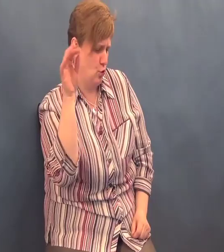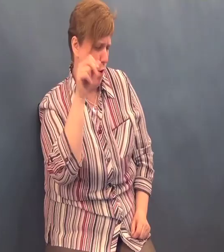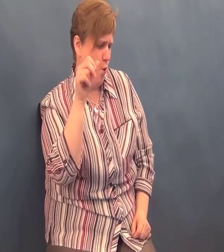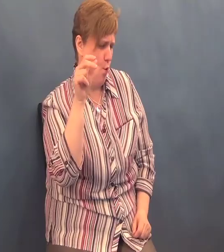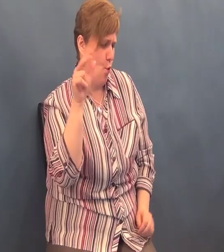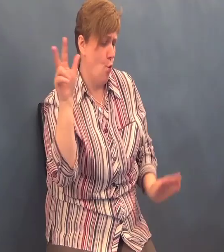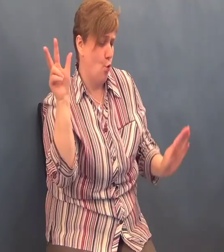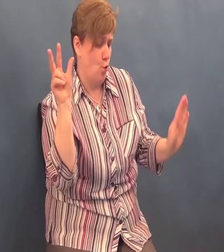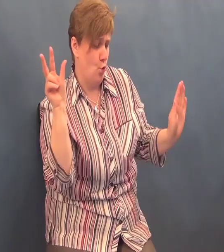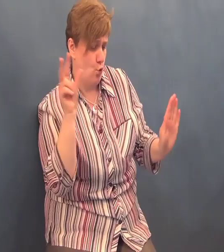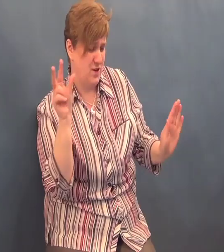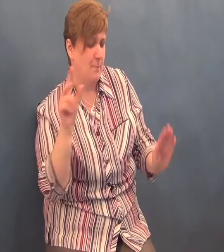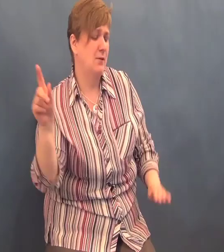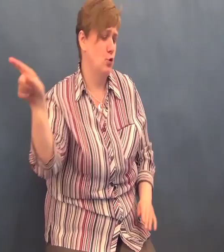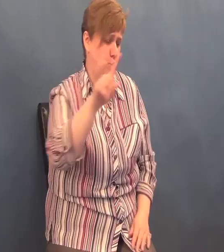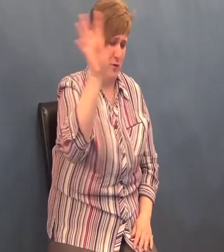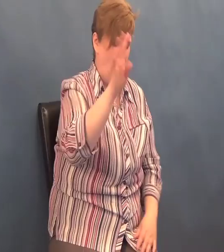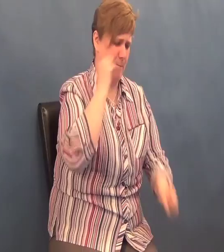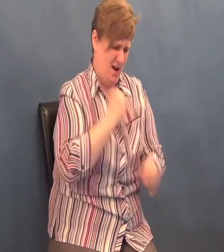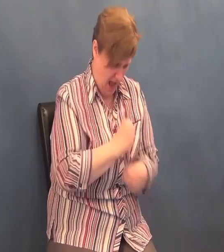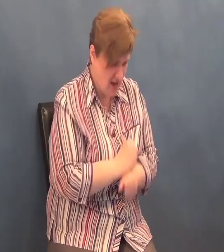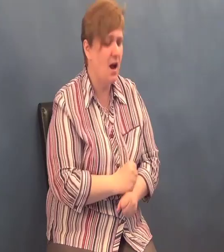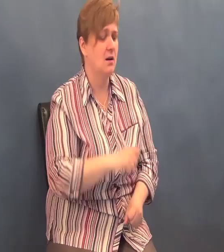Od ósmej do czwartej praca.